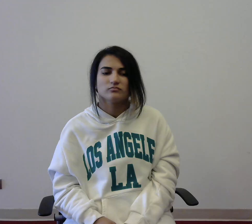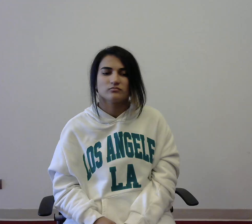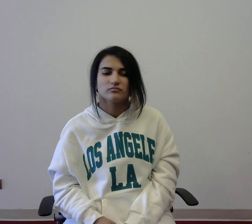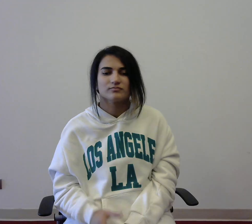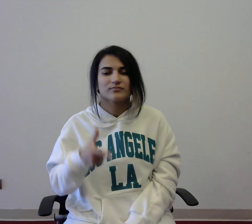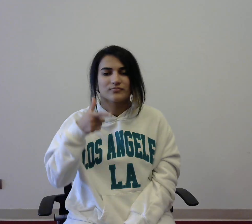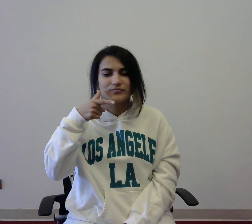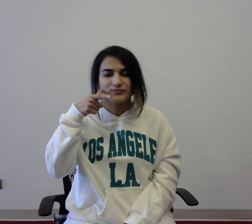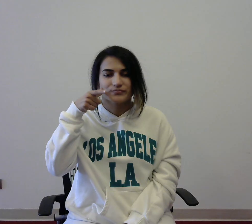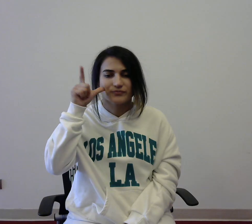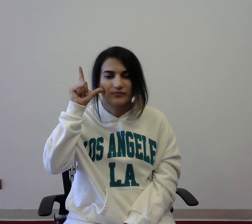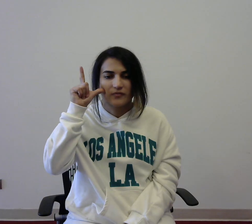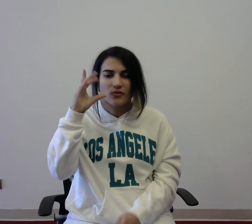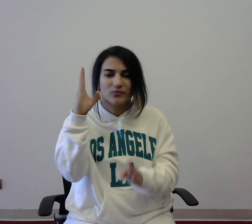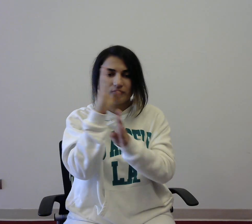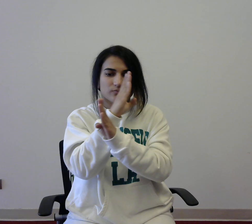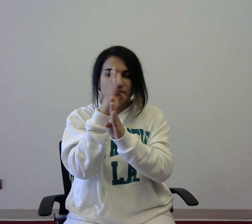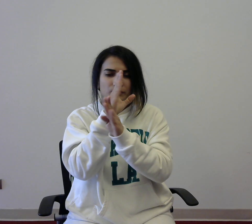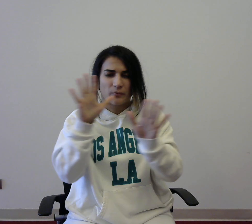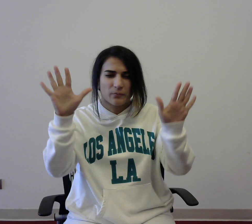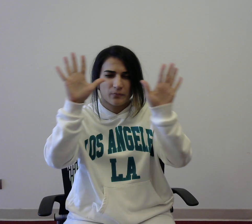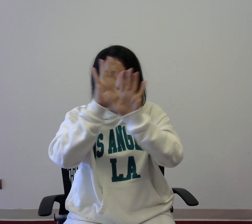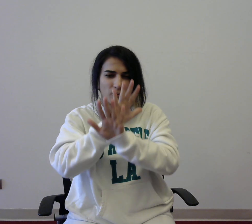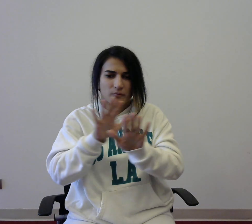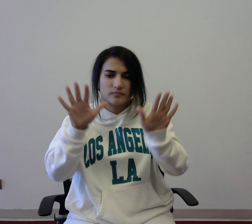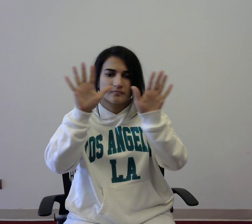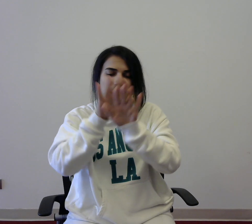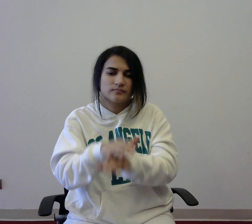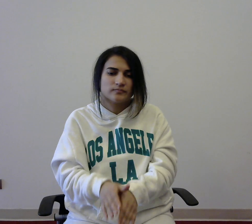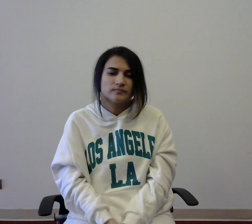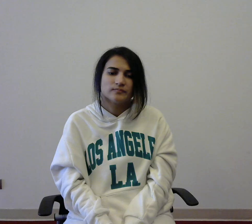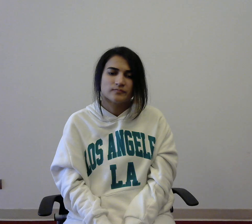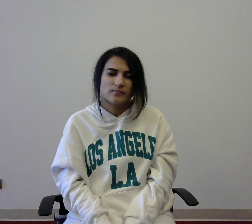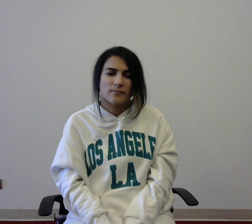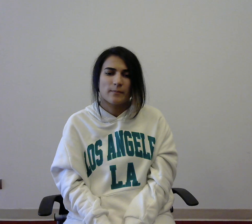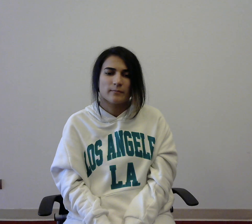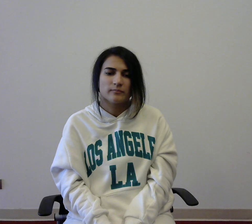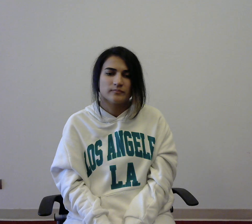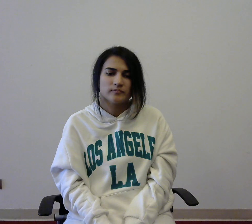Srağagün hava dumanlı idi